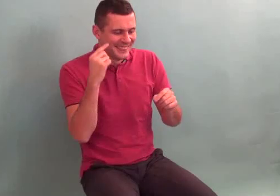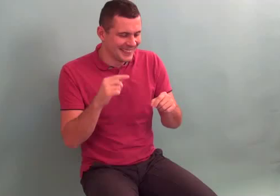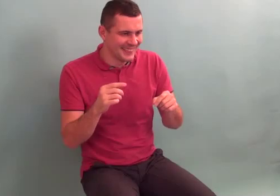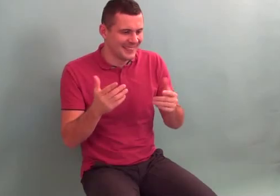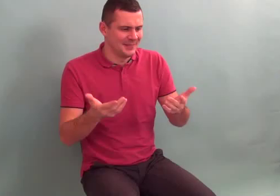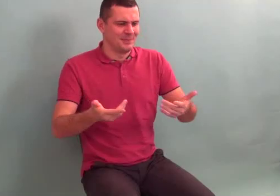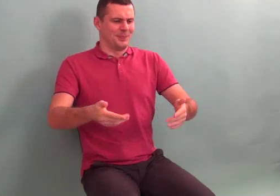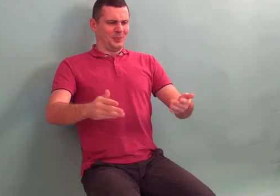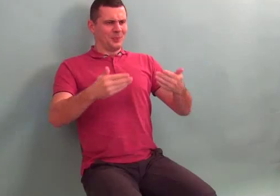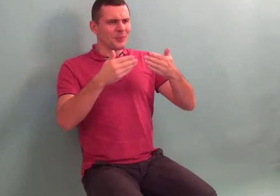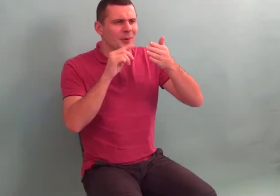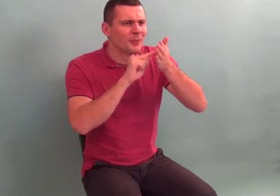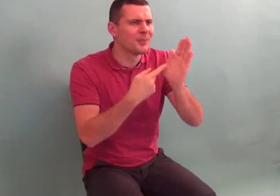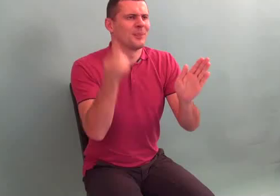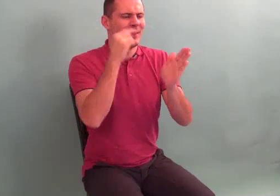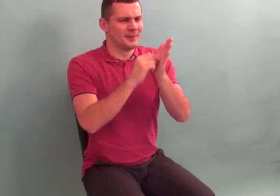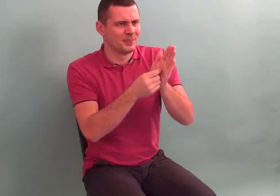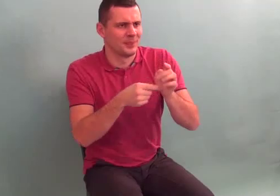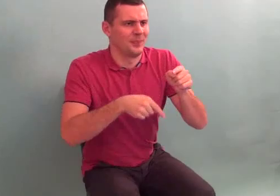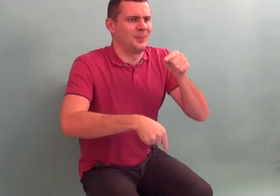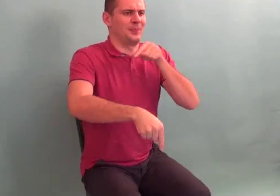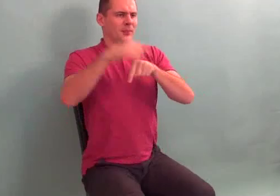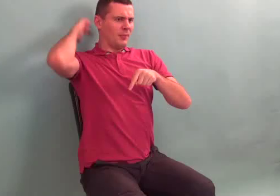Charlie kituje okno i powoli cofa się.